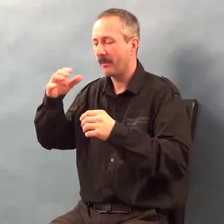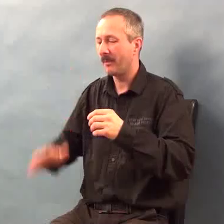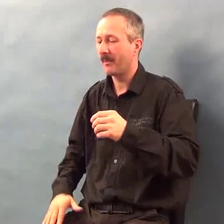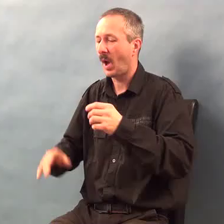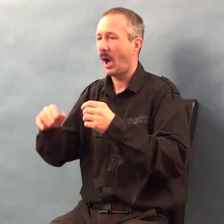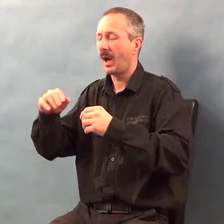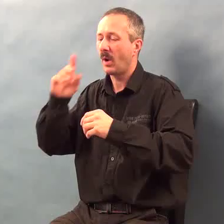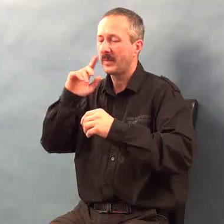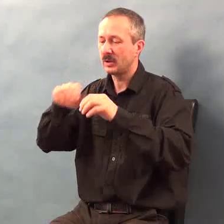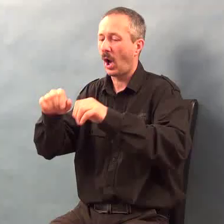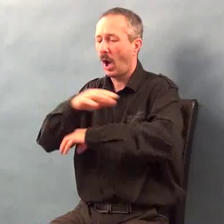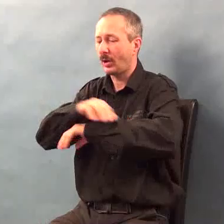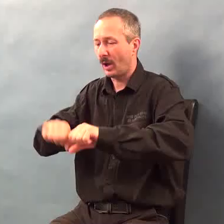Chłopiec otworzył okno.